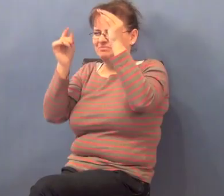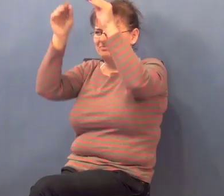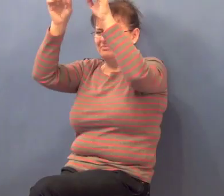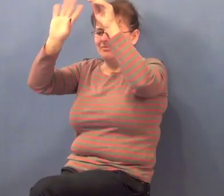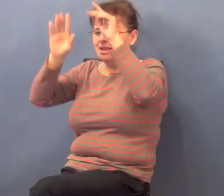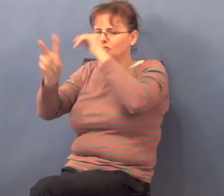Nie.